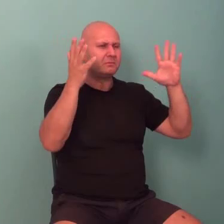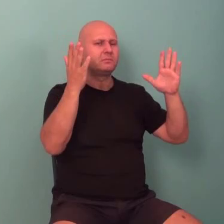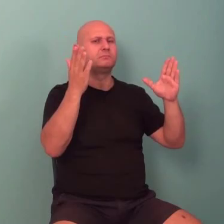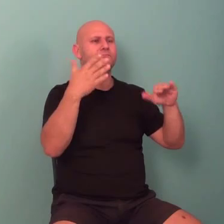A on: "Aha."